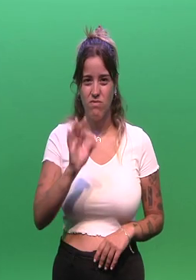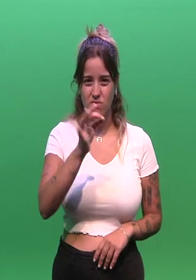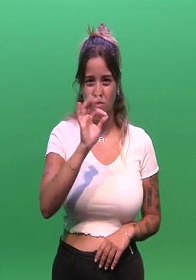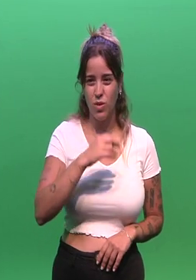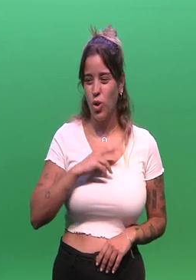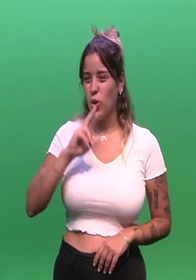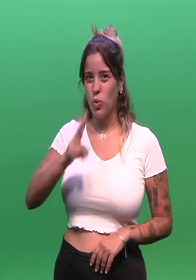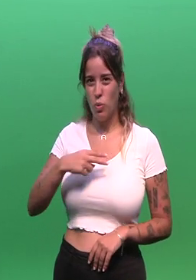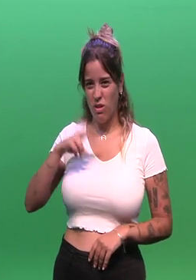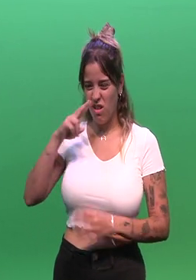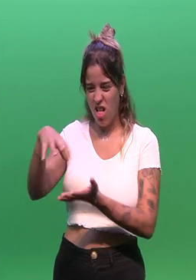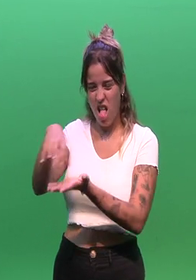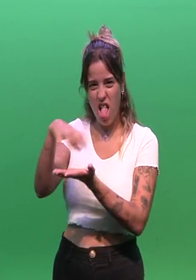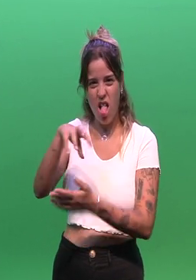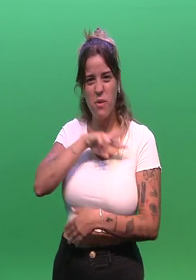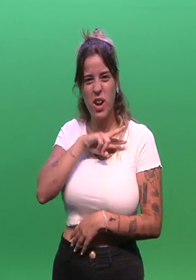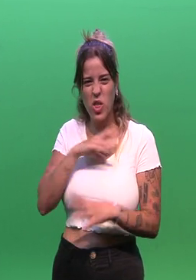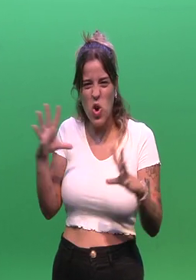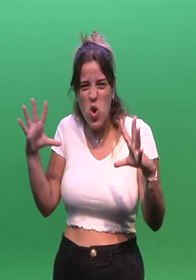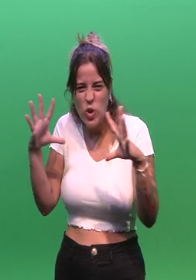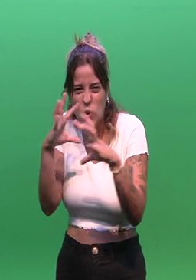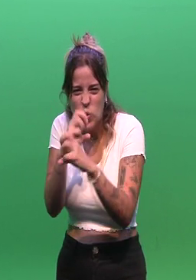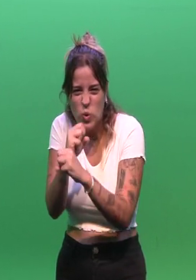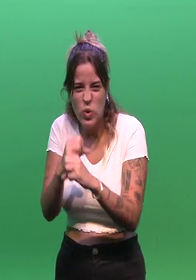Sí, quan escupo veig un moc verd fosc.